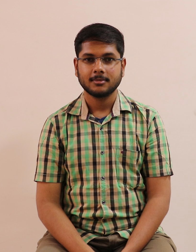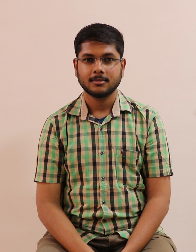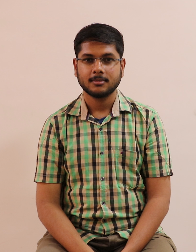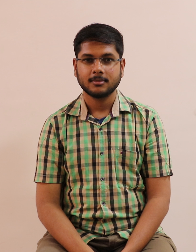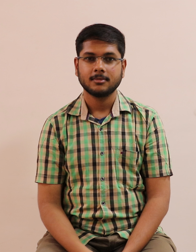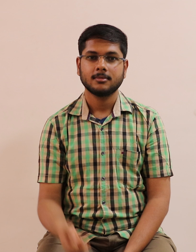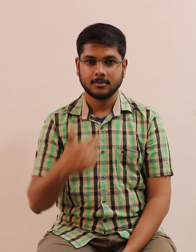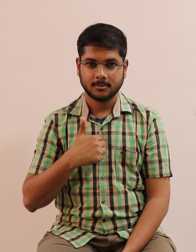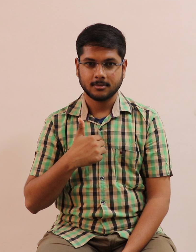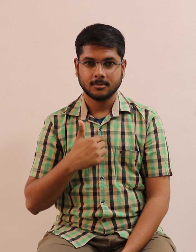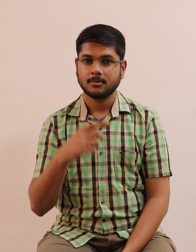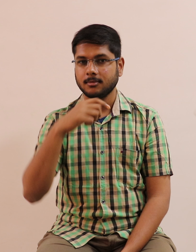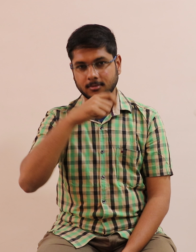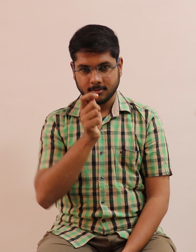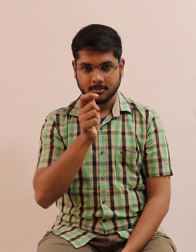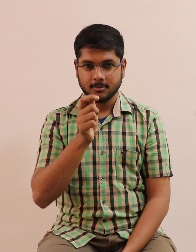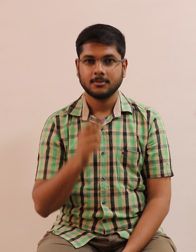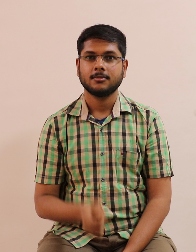i am (age)